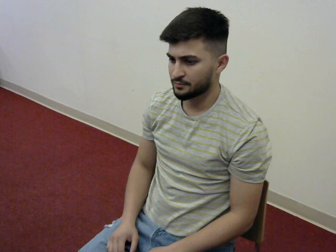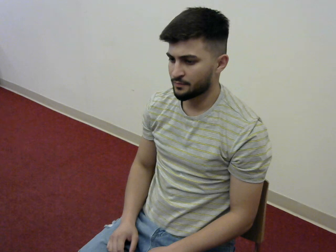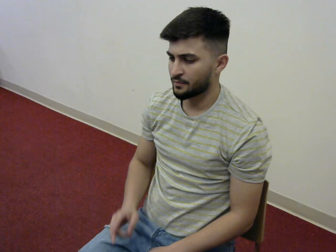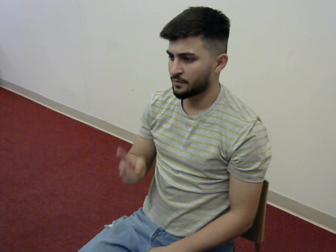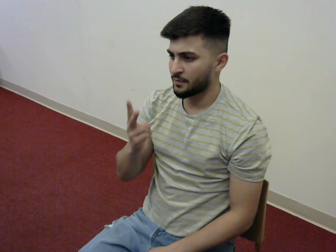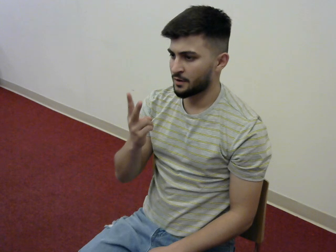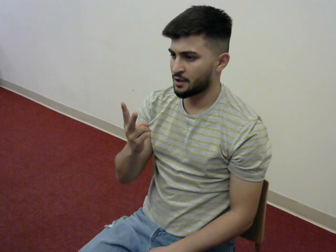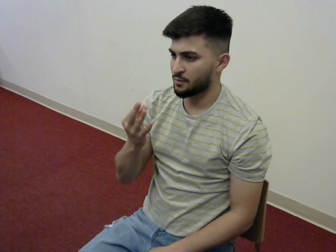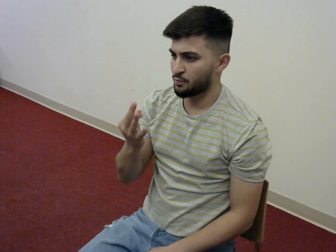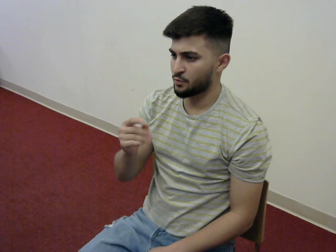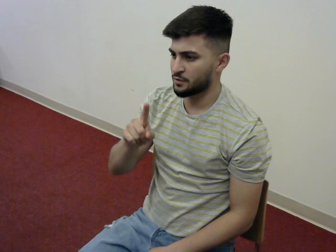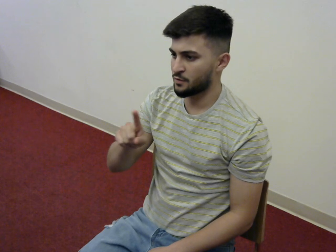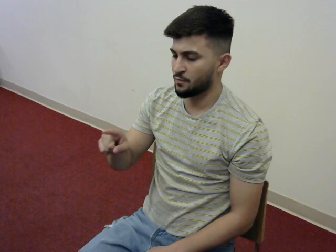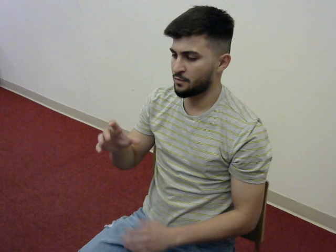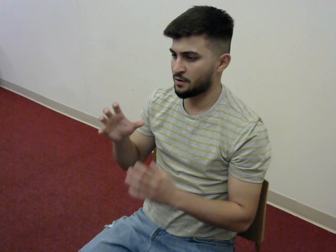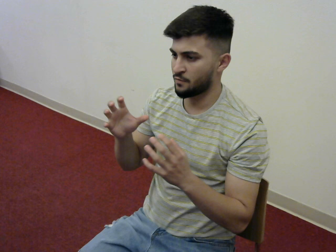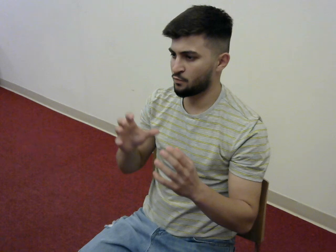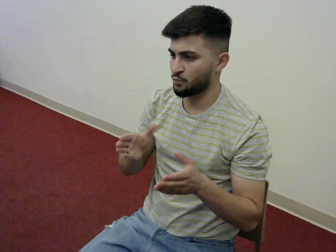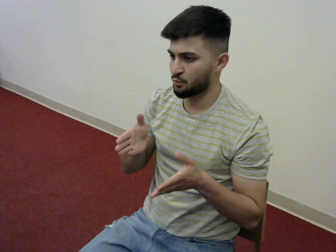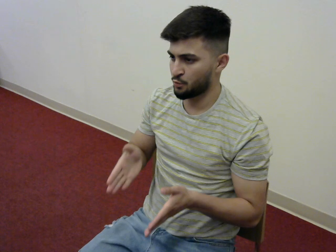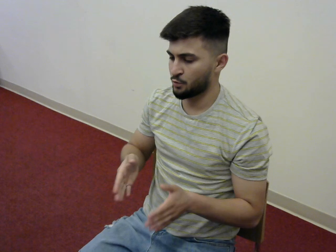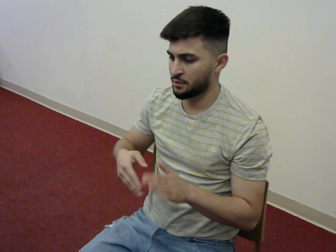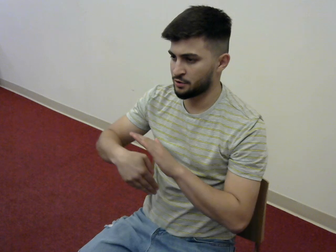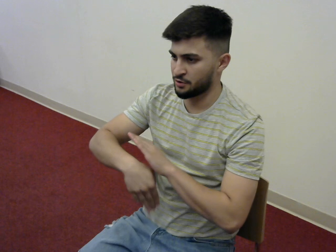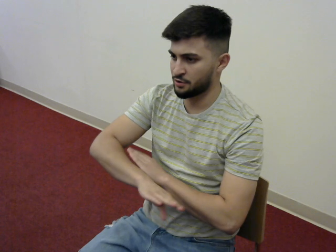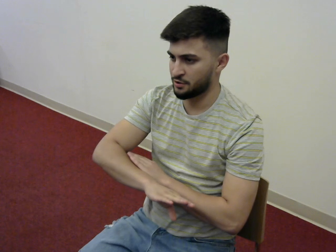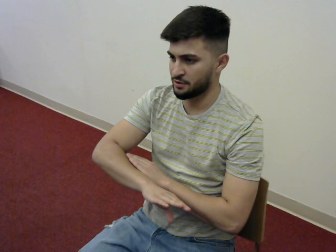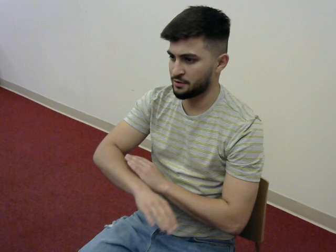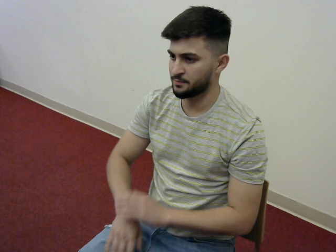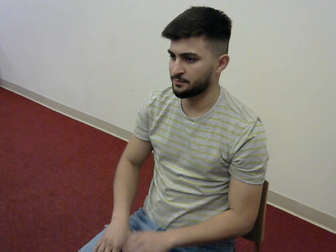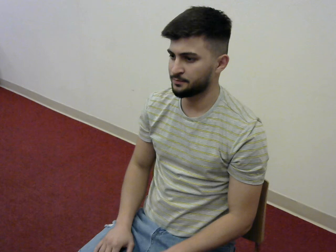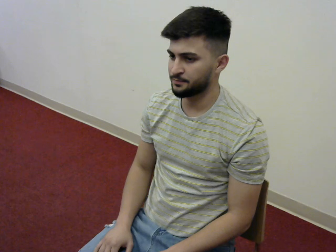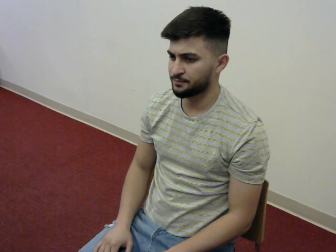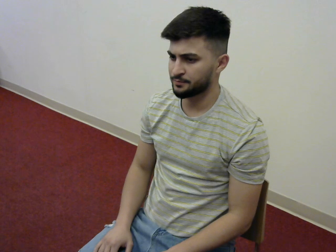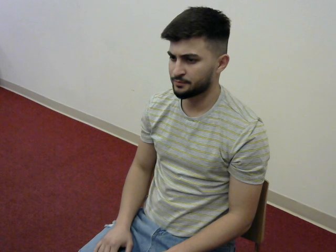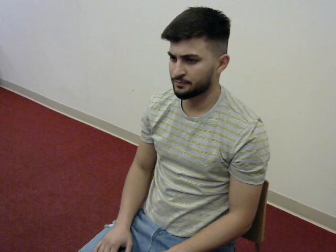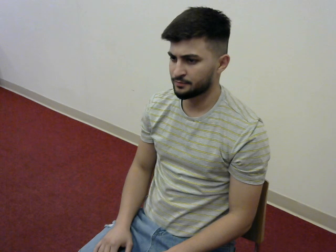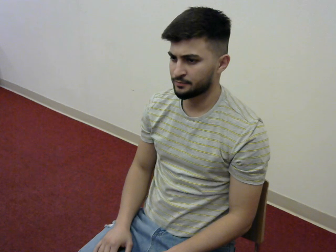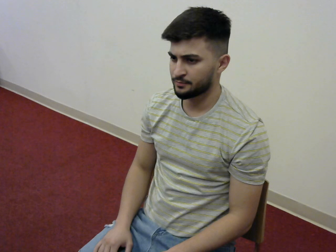23 saylı avtobus burdan keçir?